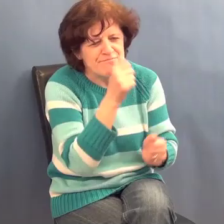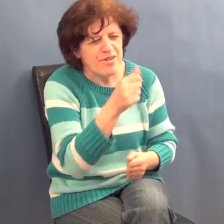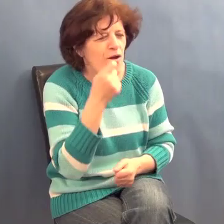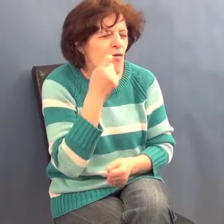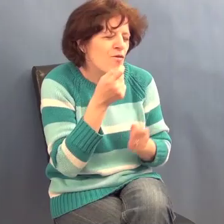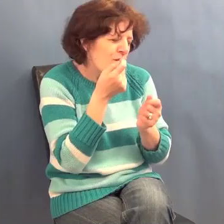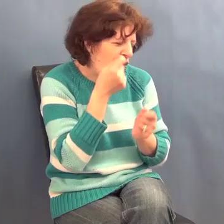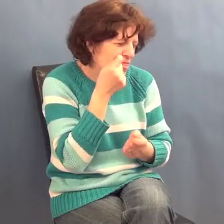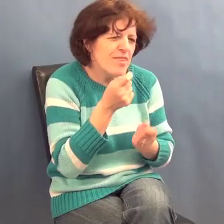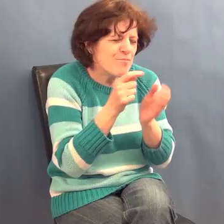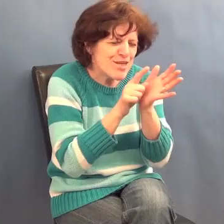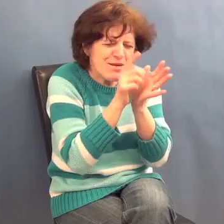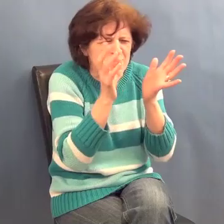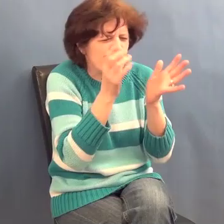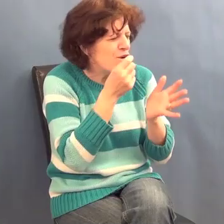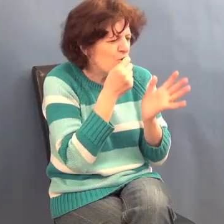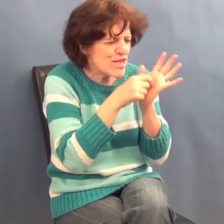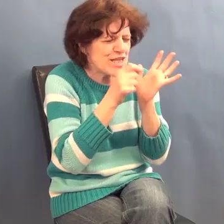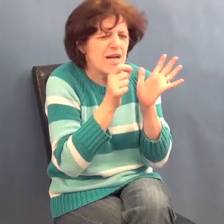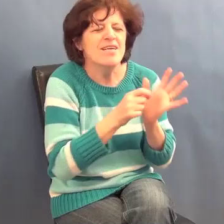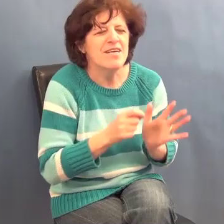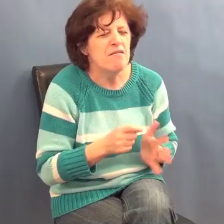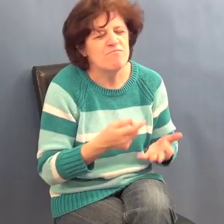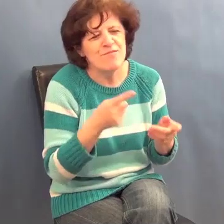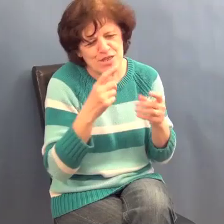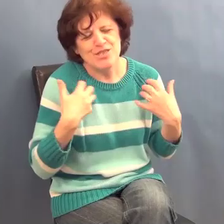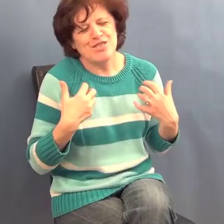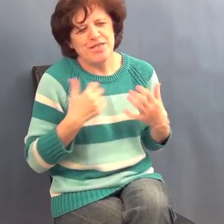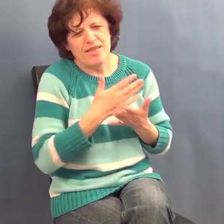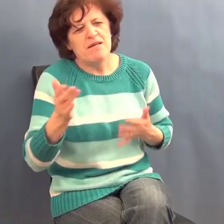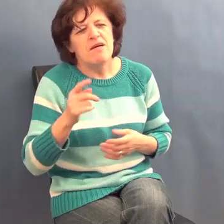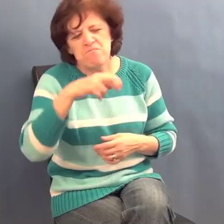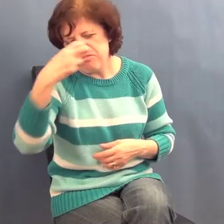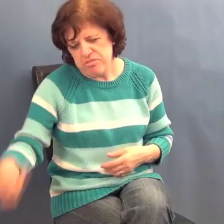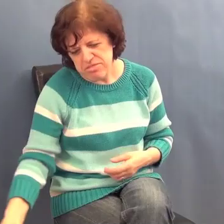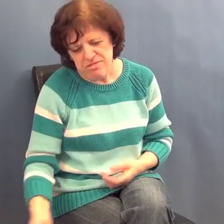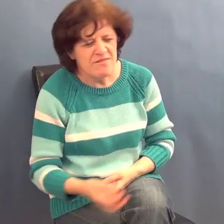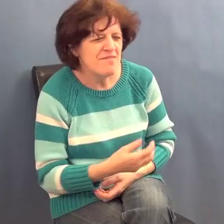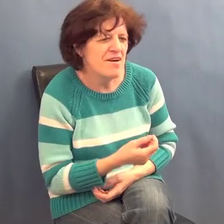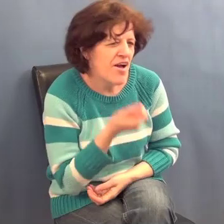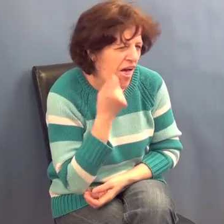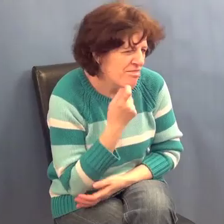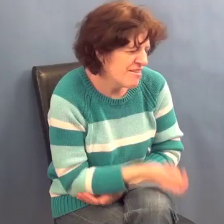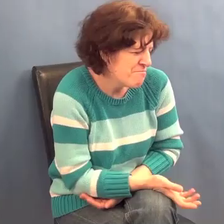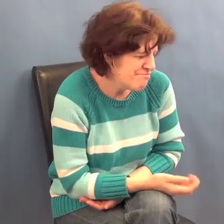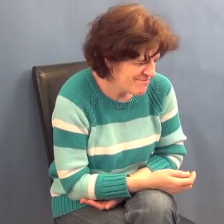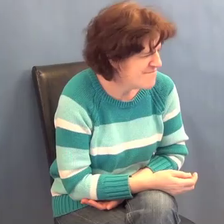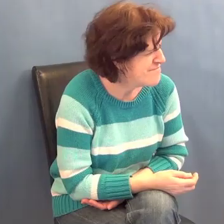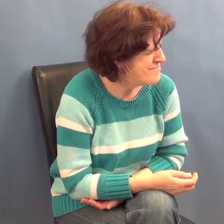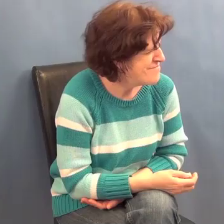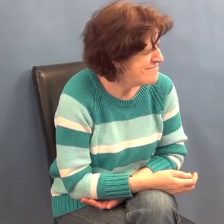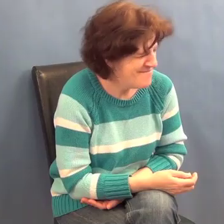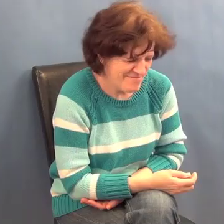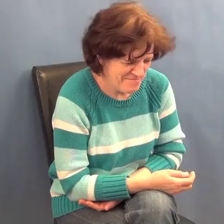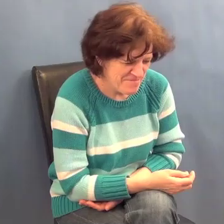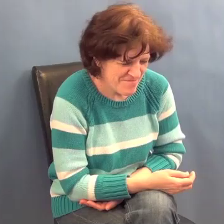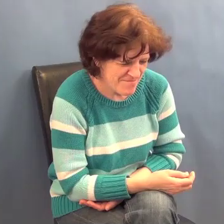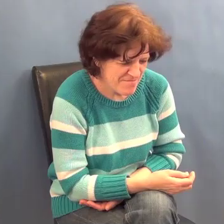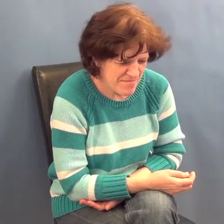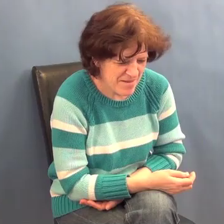Kot i mysz, a nie, kurczak żyją sobie dalej.